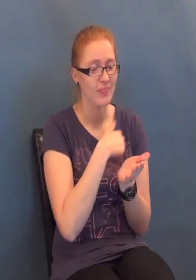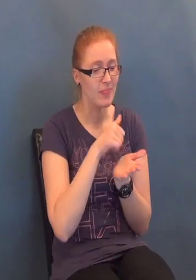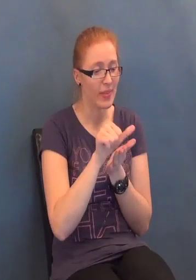Nie mogę.